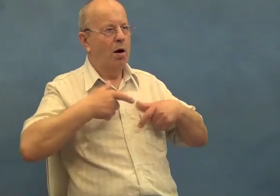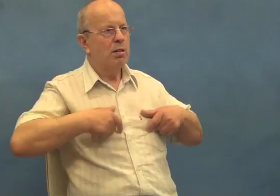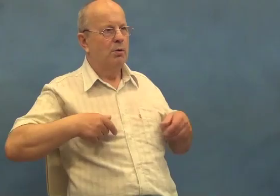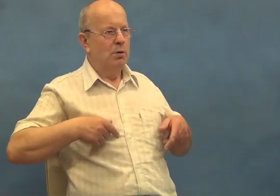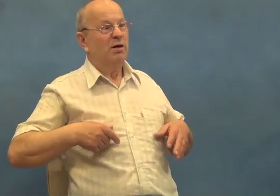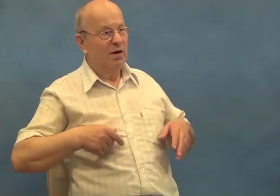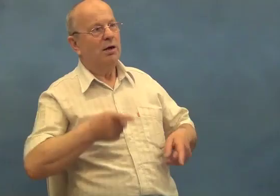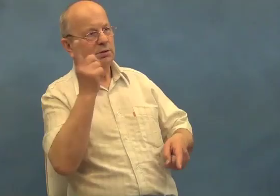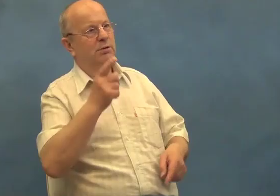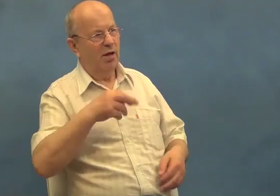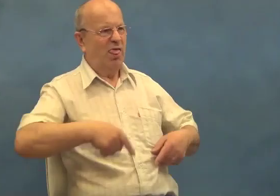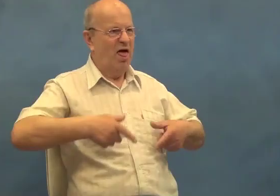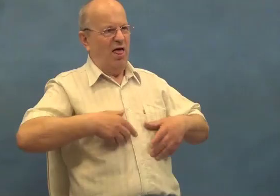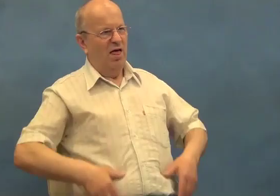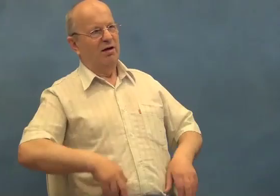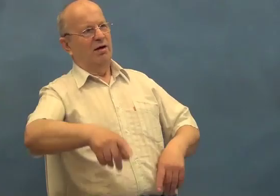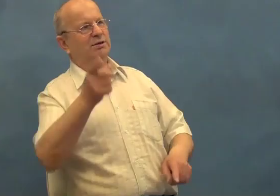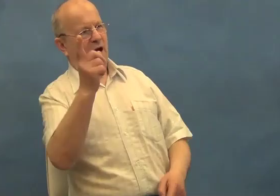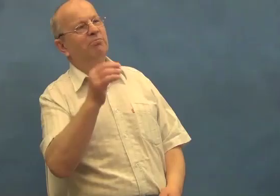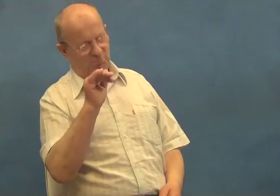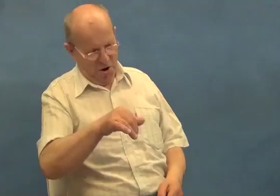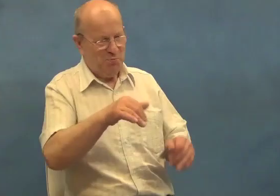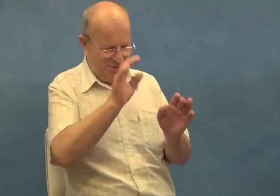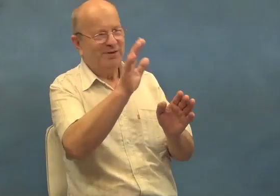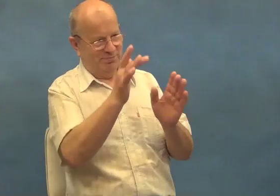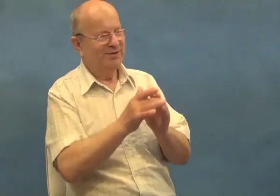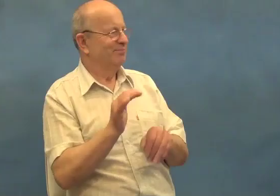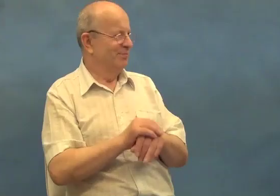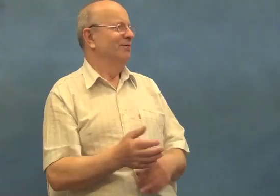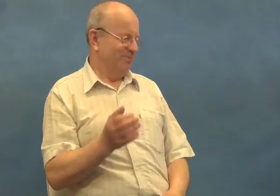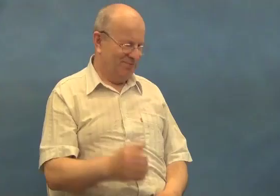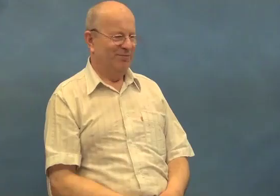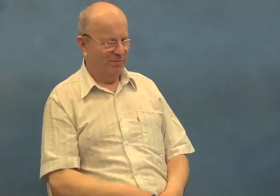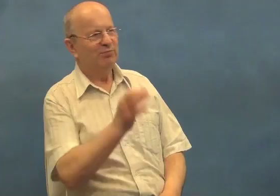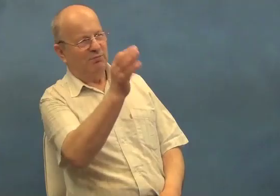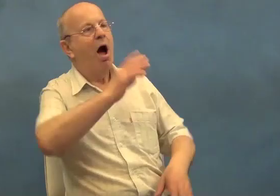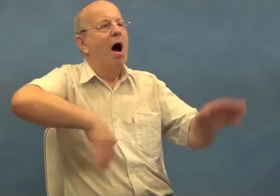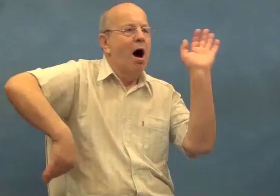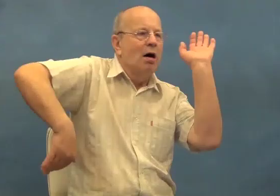Nie wolno chodzić w biustonoszach, jest zakaz, może masz rację.